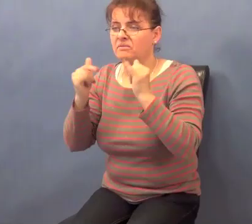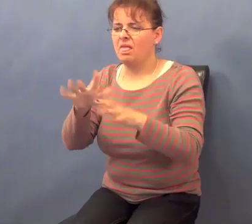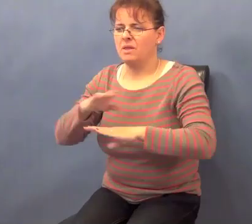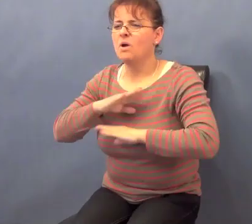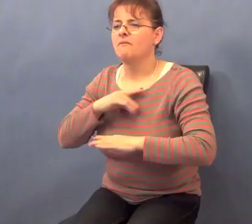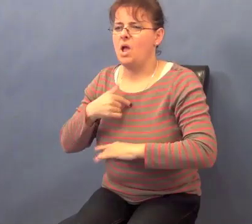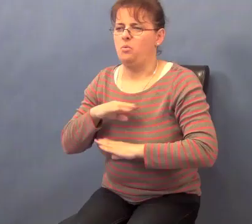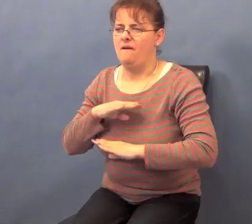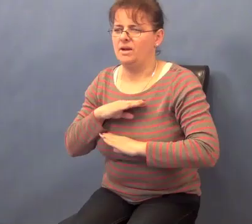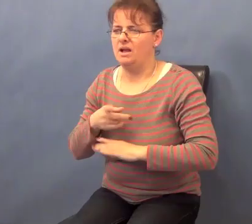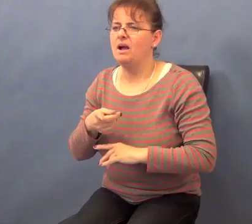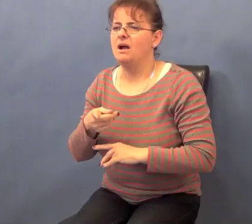Ty tak migasz "ławka", ja tak migam "ławka".